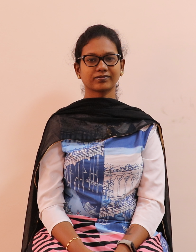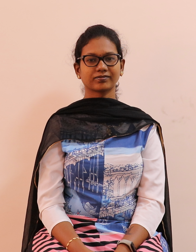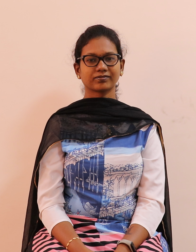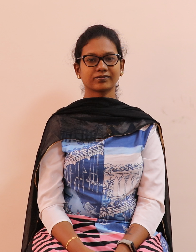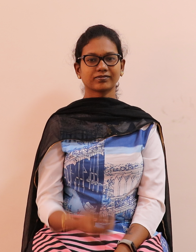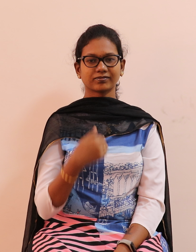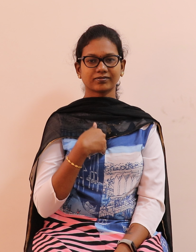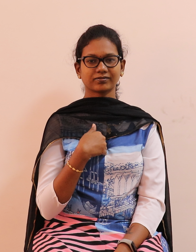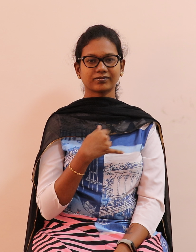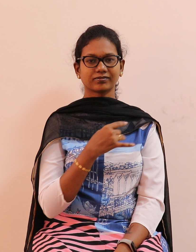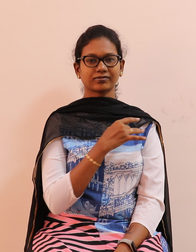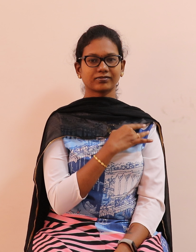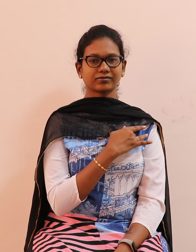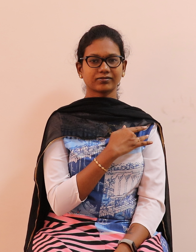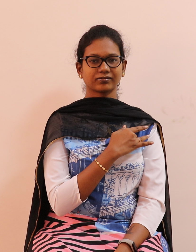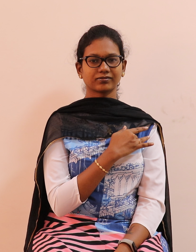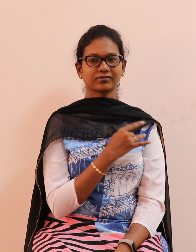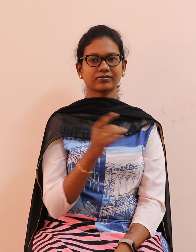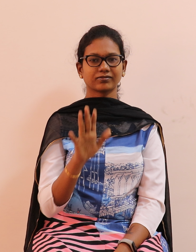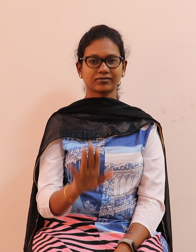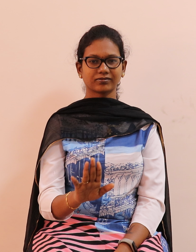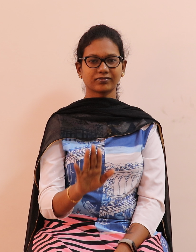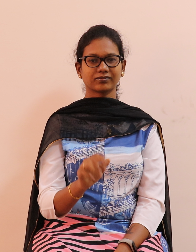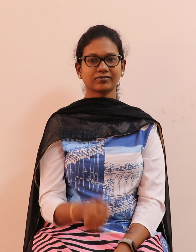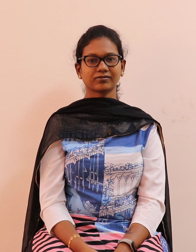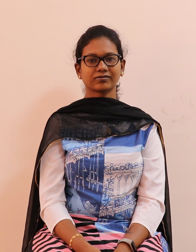i got hurt